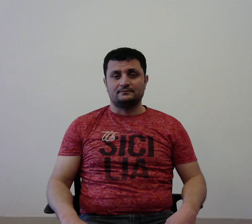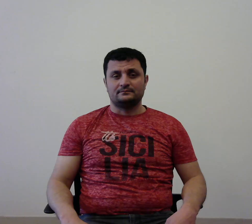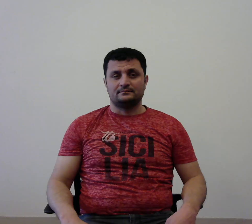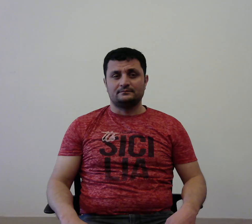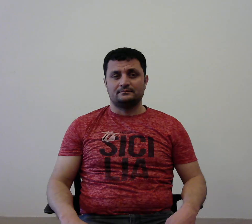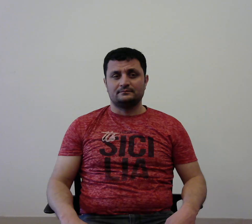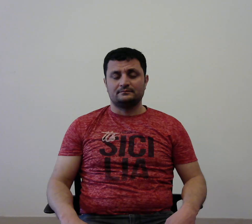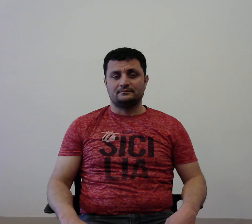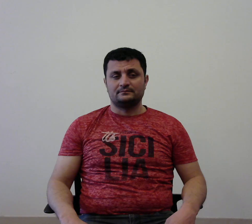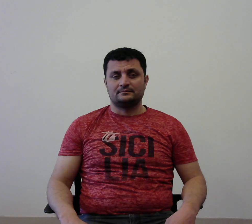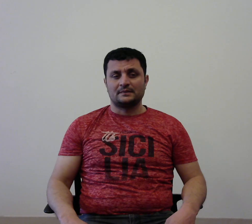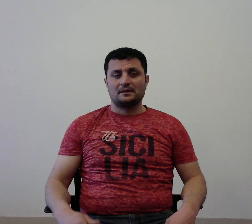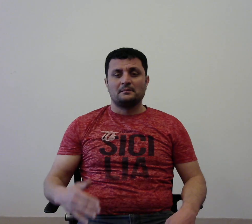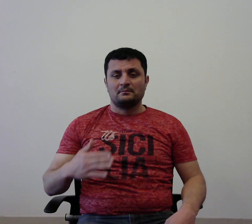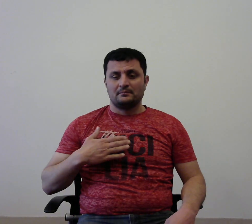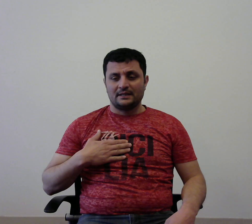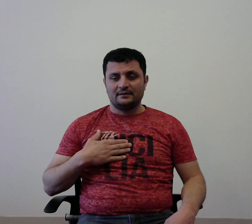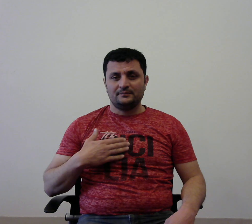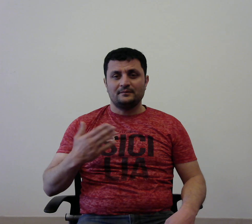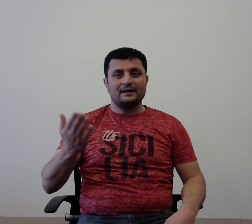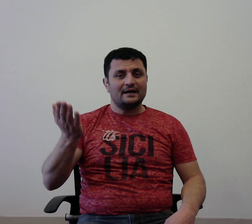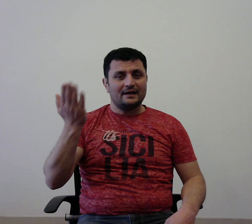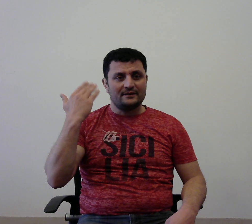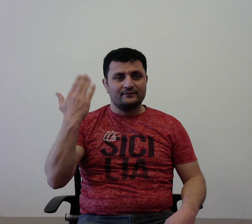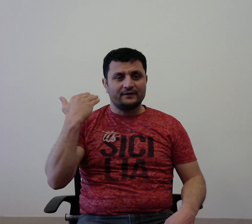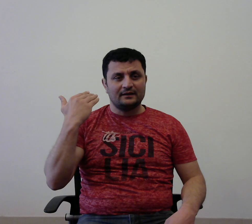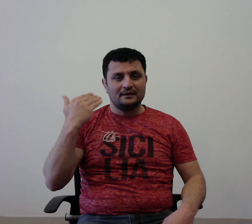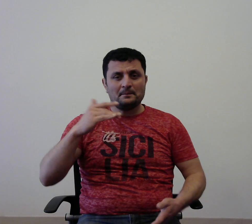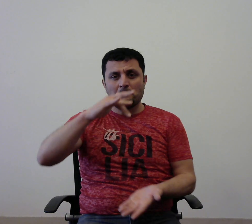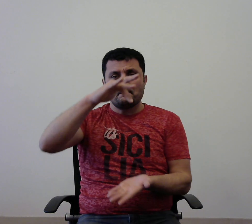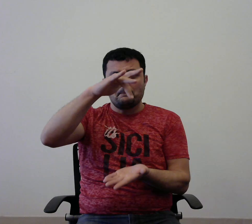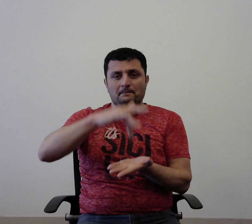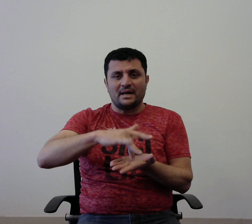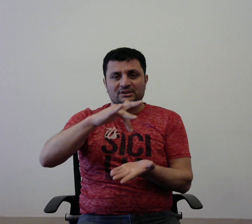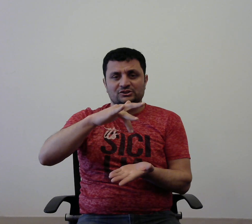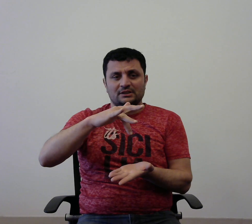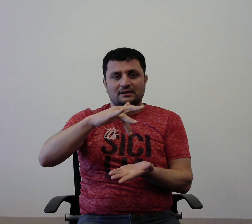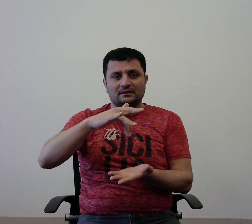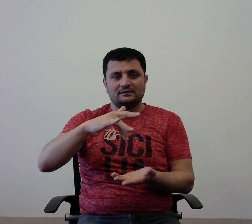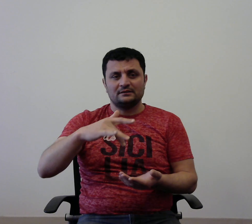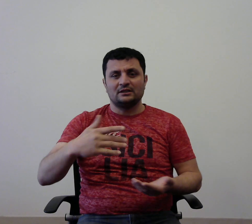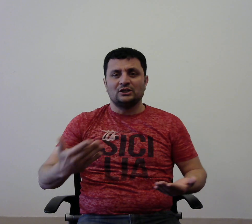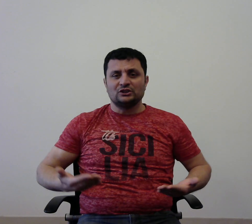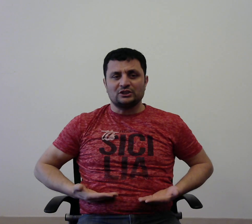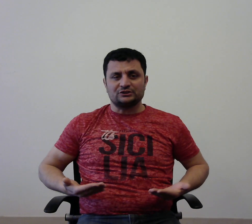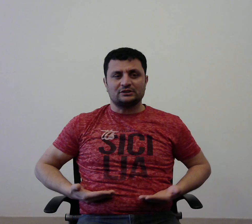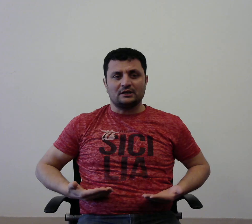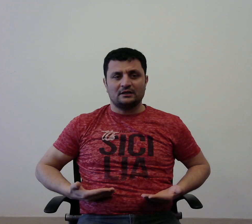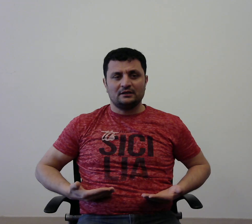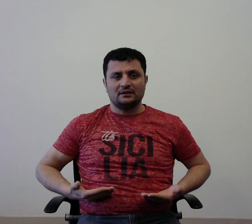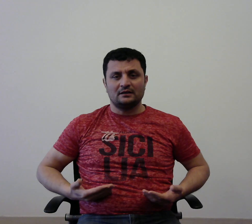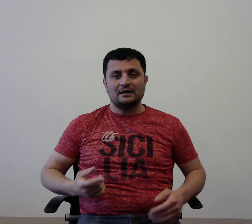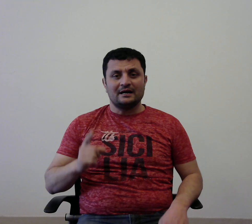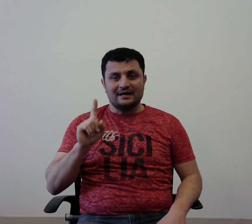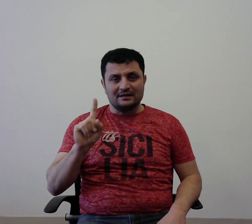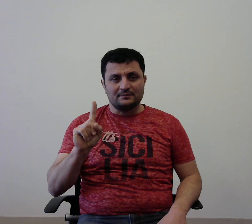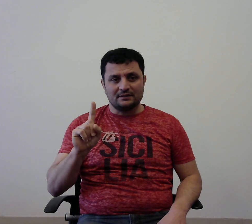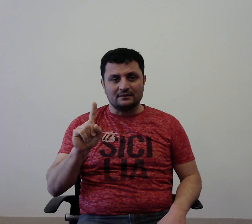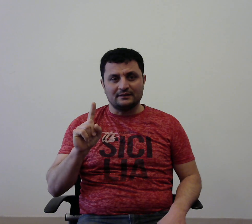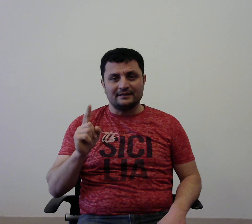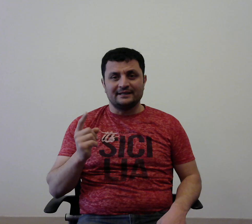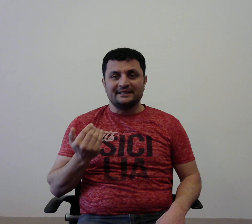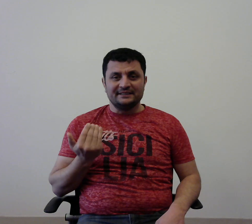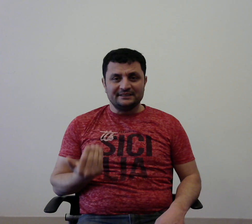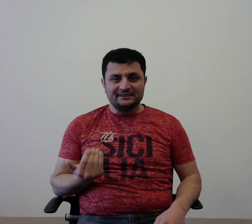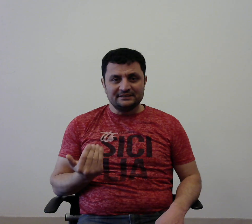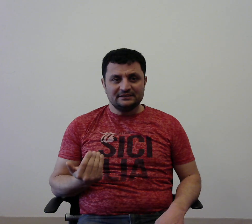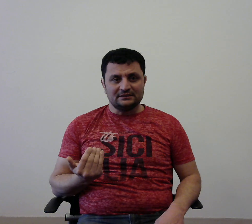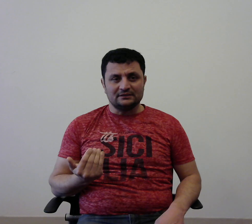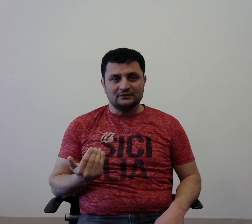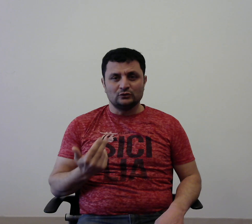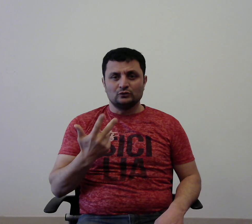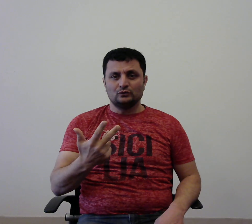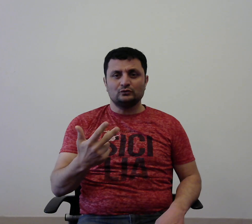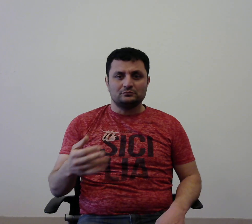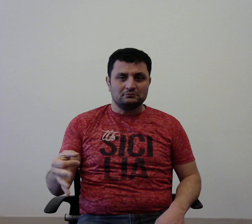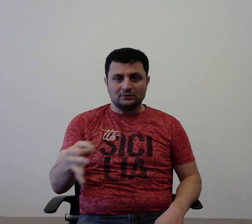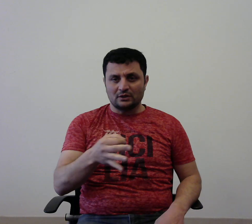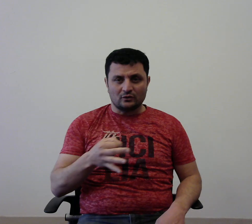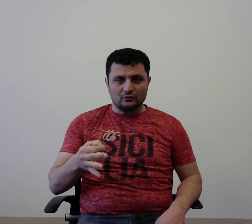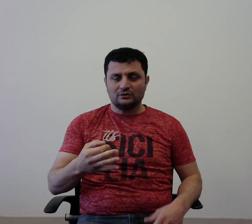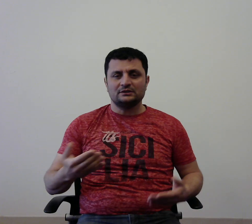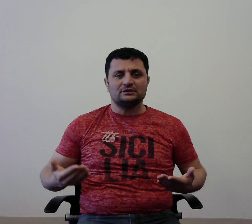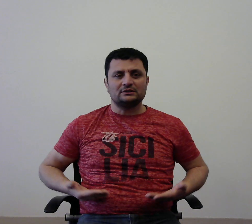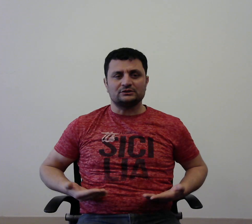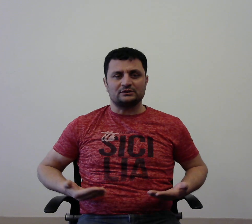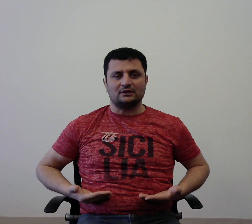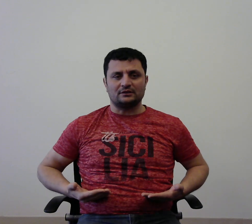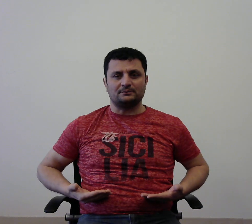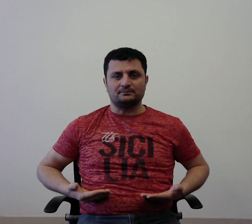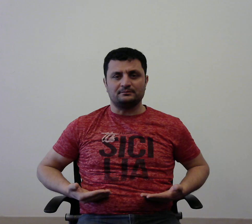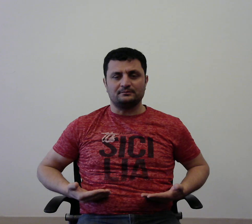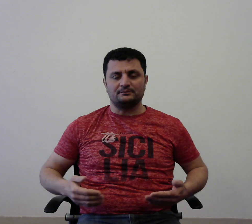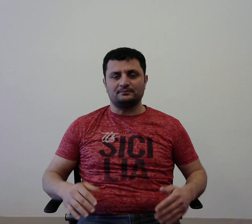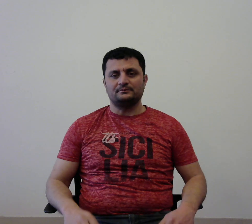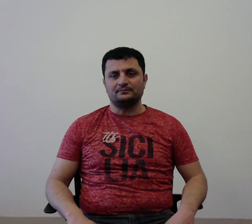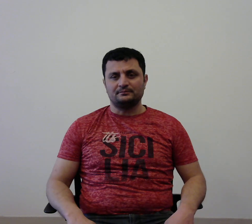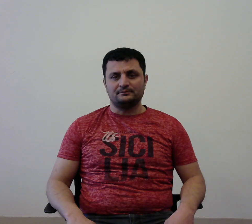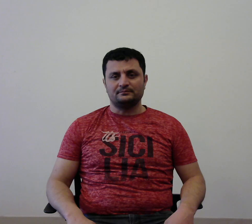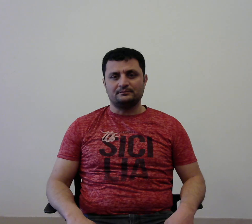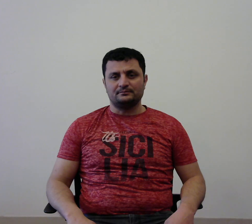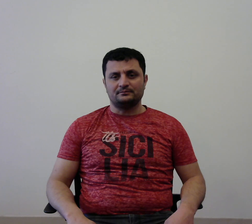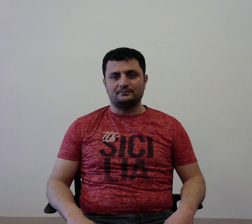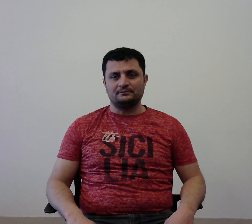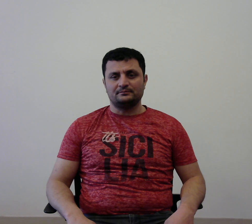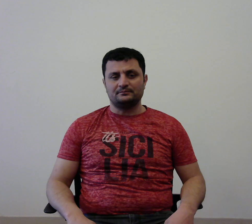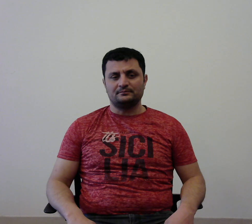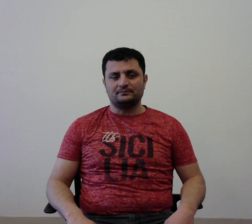Mən əvvəl mərkəzdə yaşamışam, amma indi 3-cü mikrorayonda yaşayıram